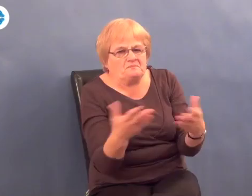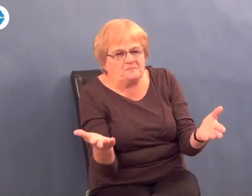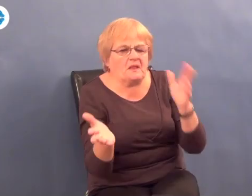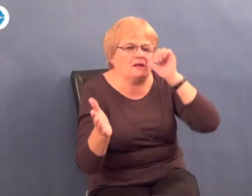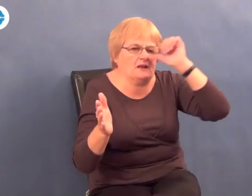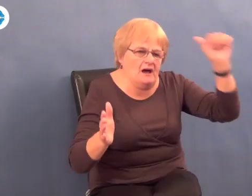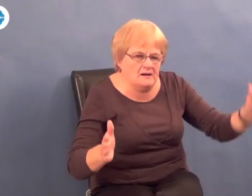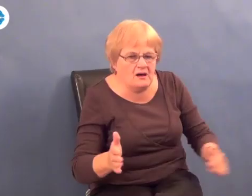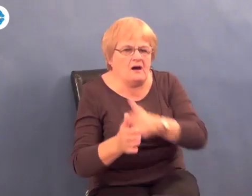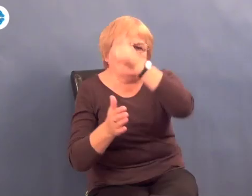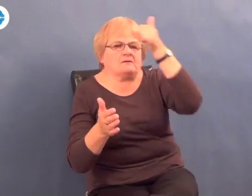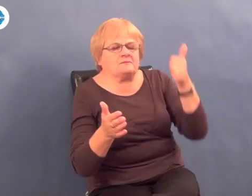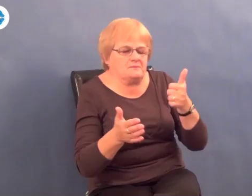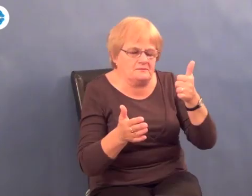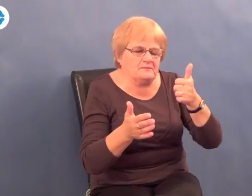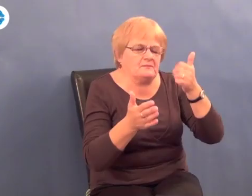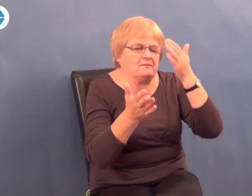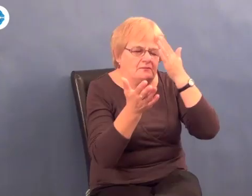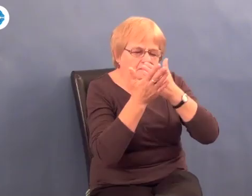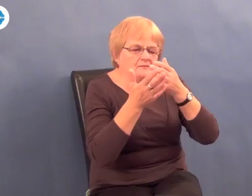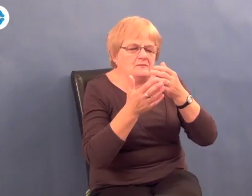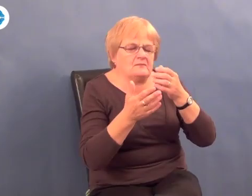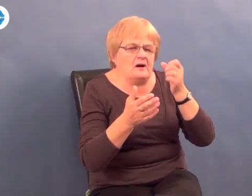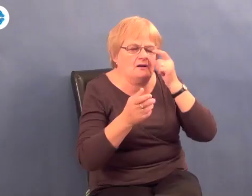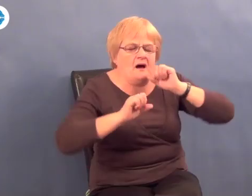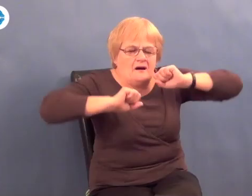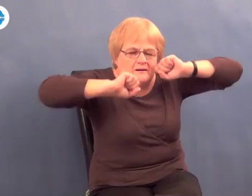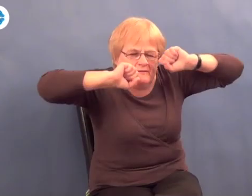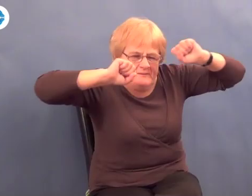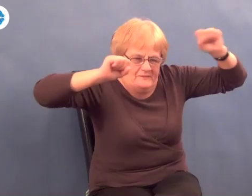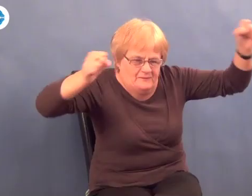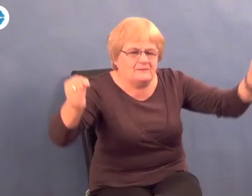Następnego dnia budzi się.